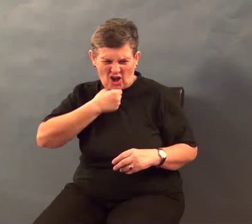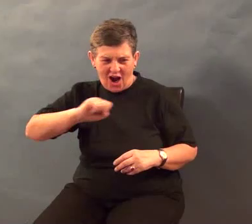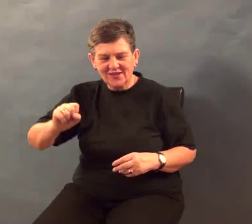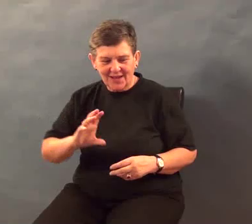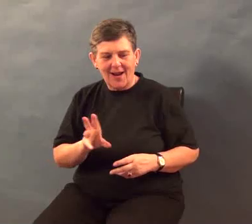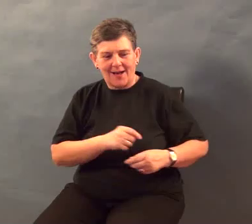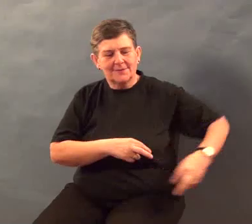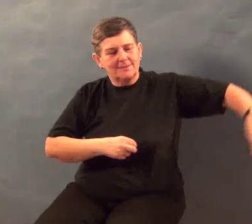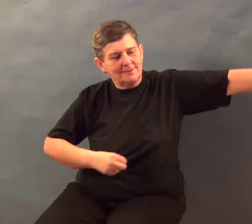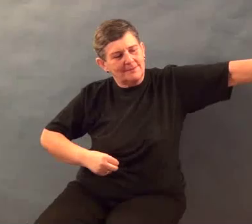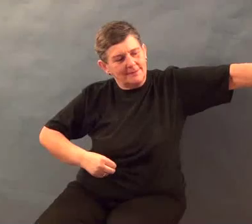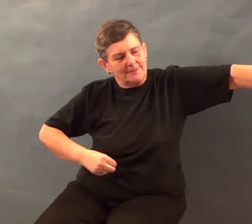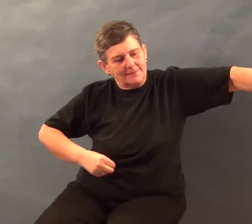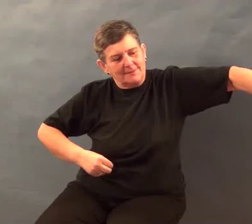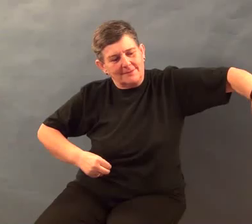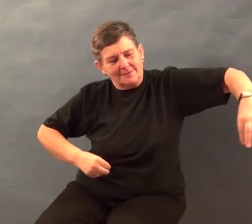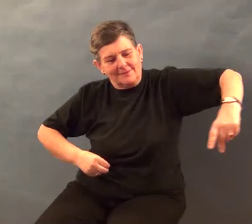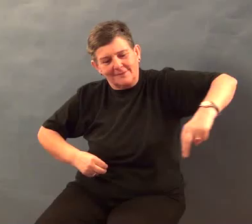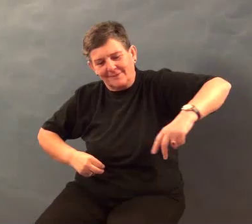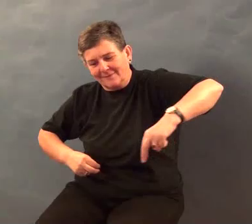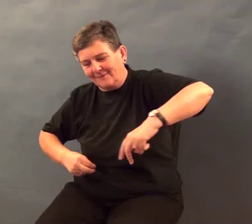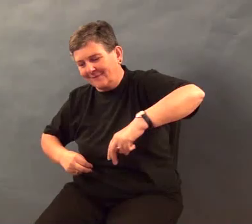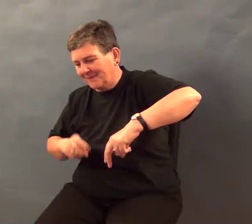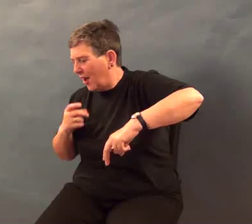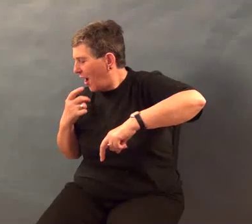Idą razem, przechodzą koło kosza, widzą go.